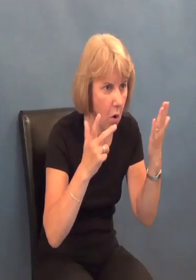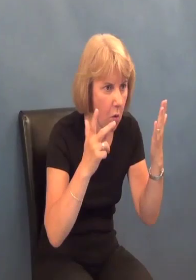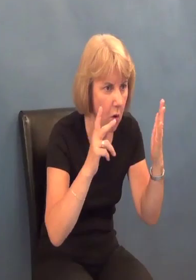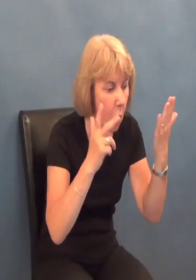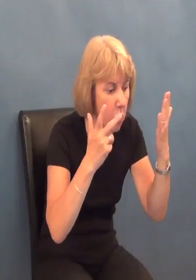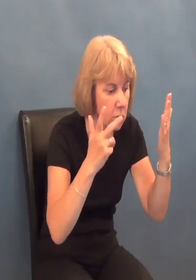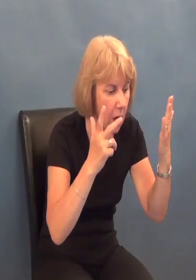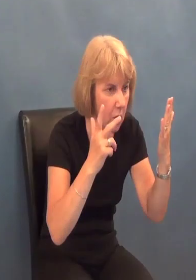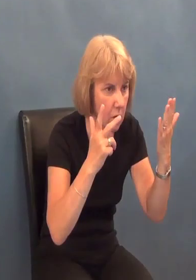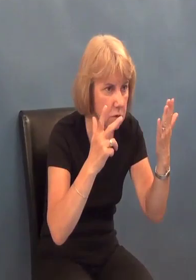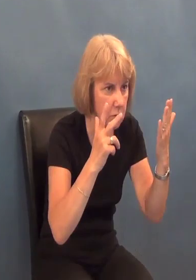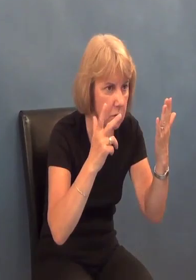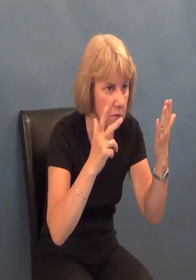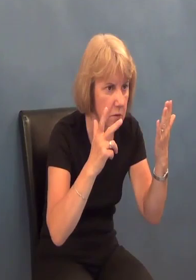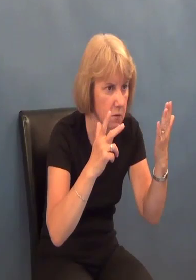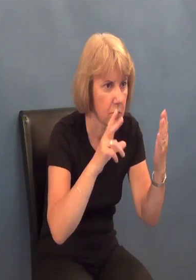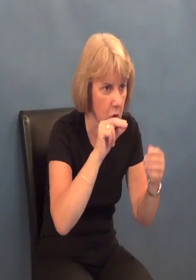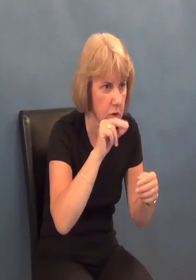Ósmego.